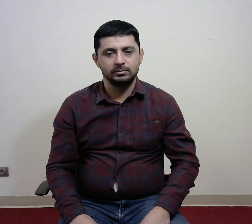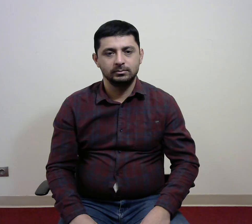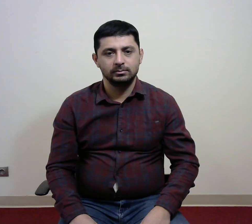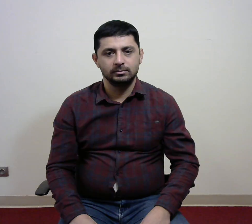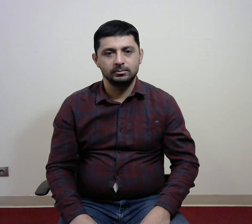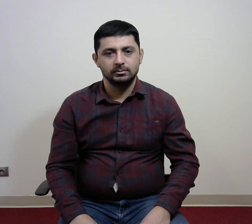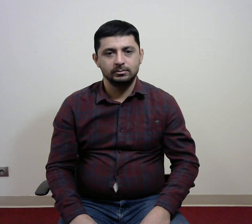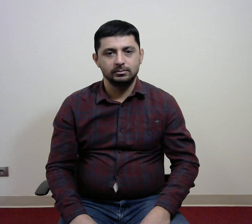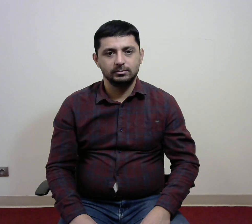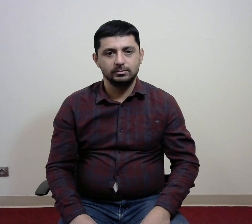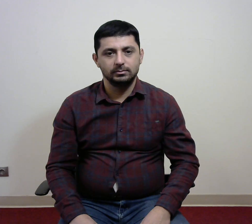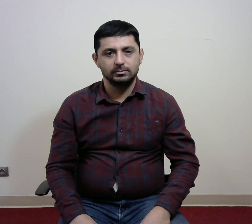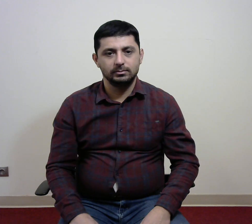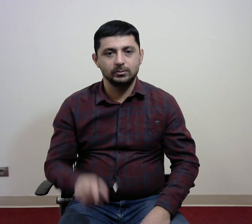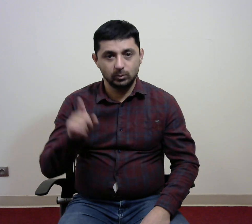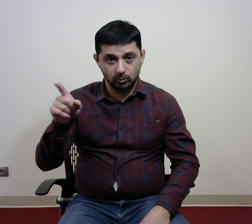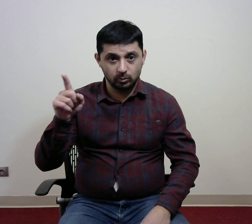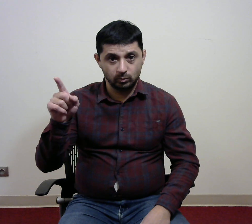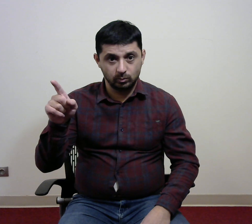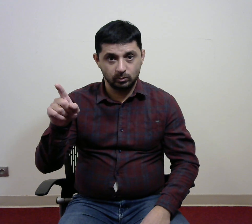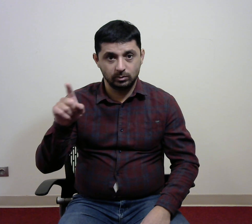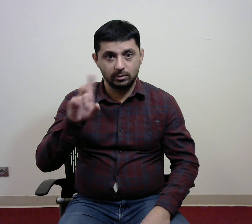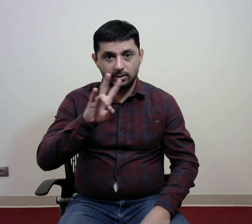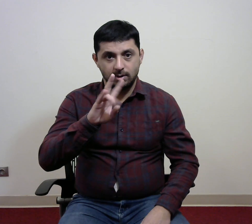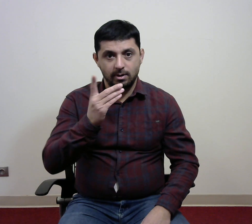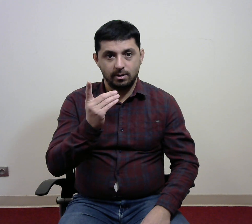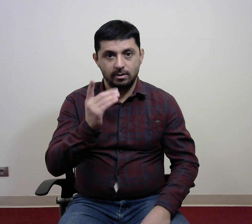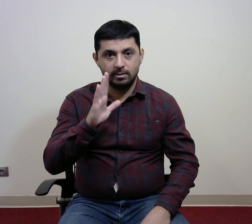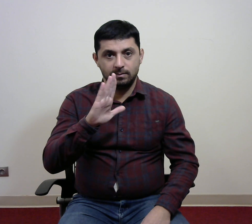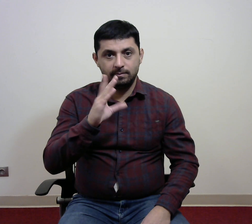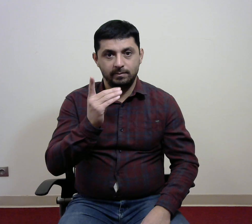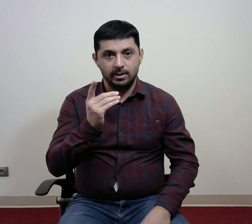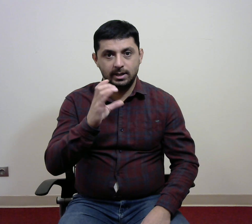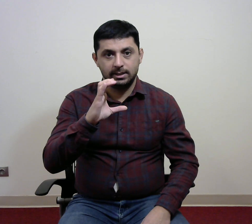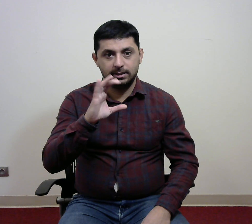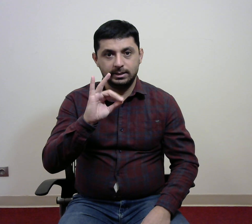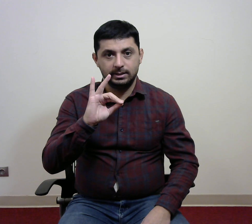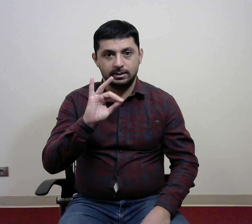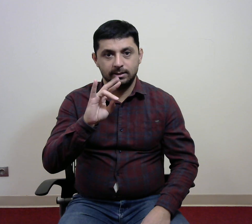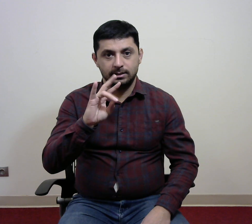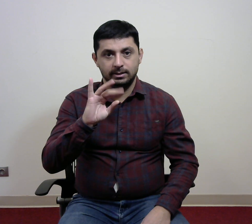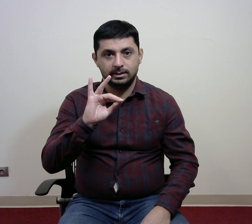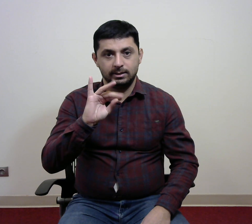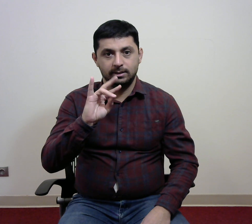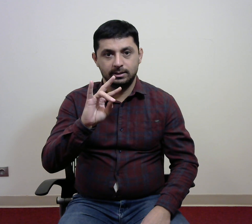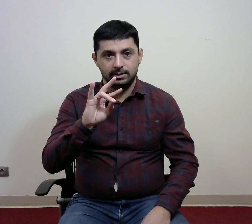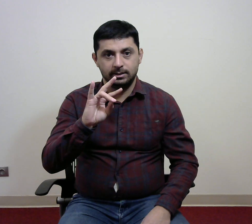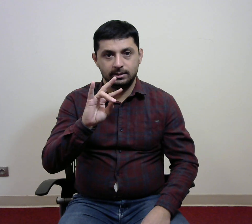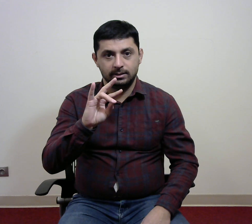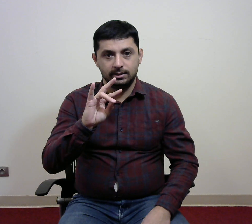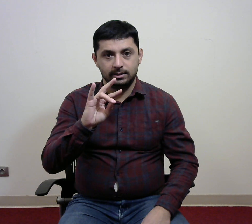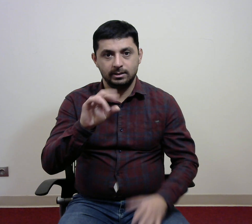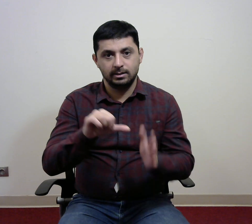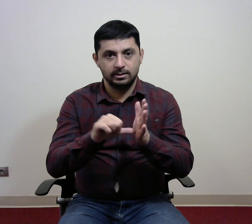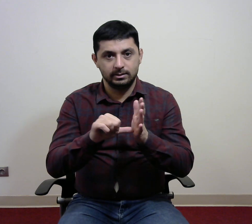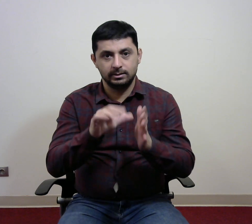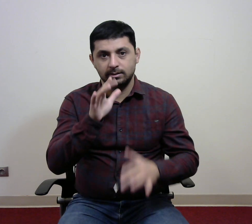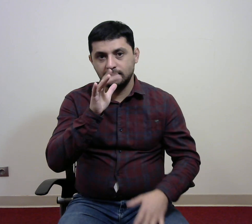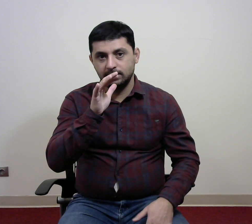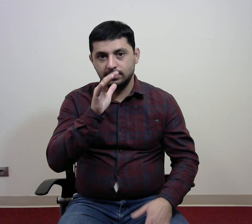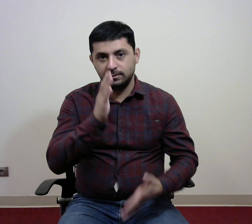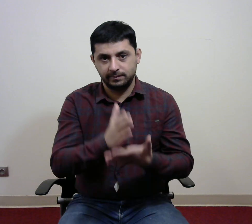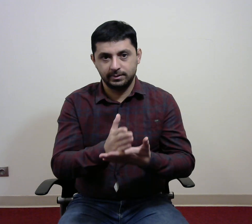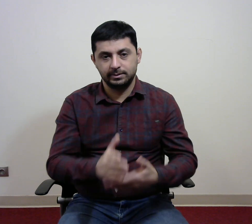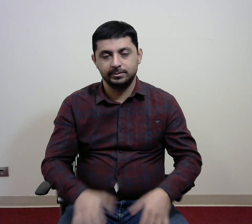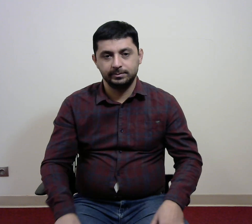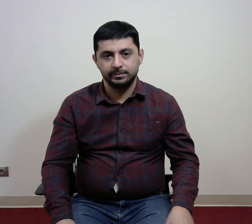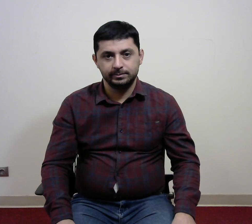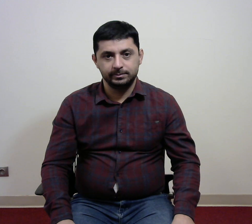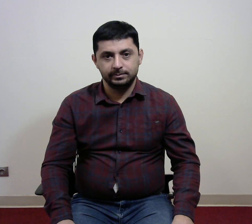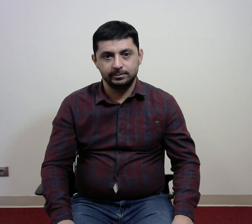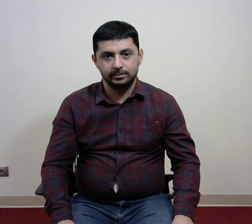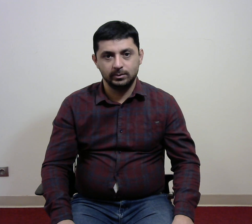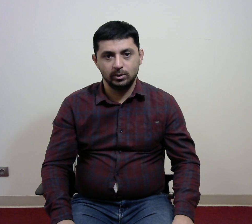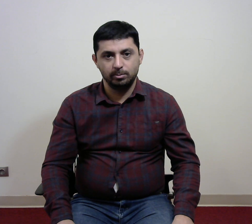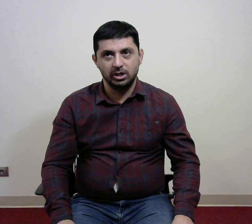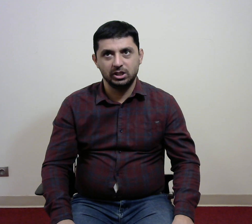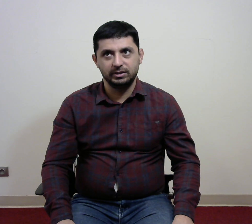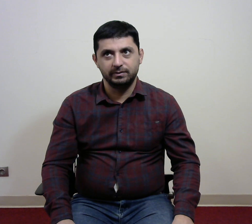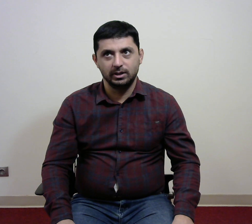Onun nəvəsinin 6 yaşı var